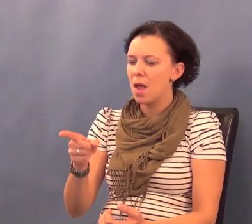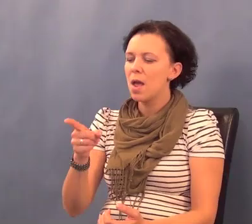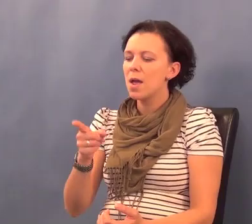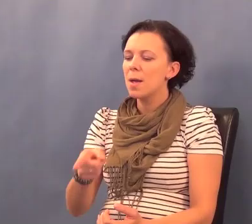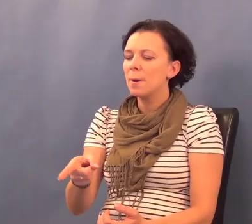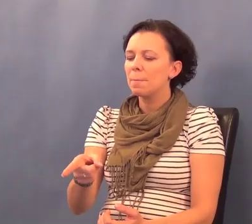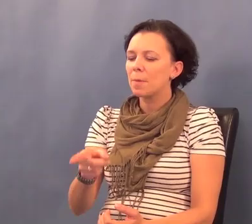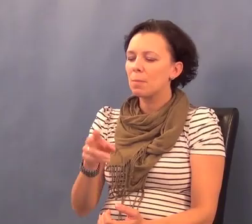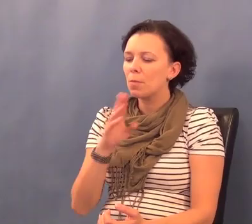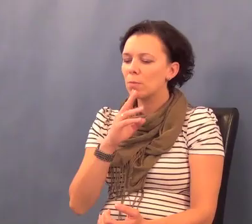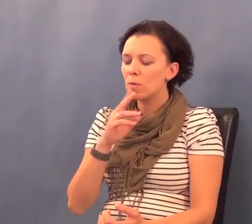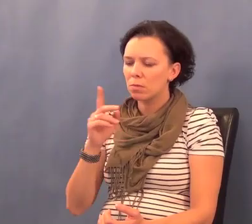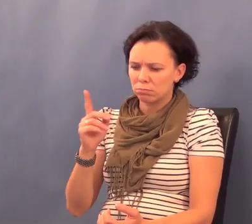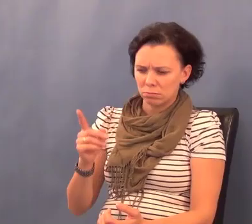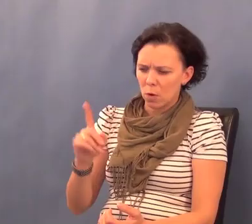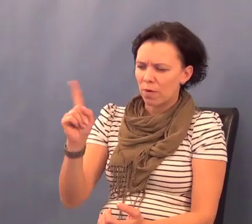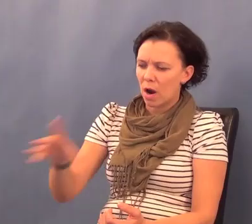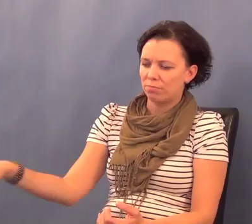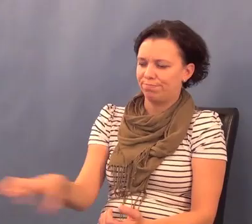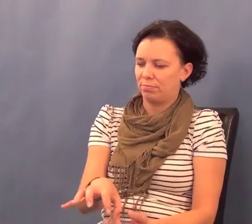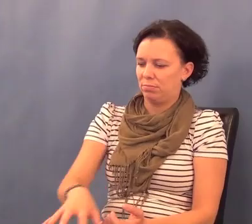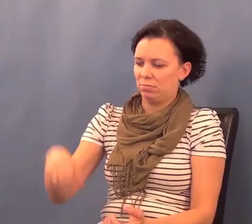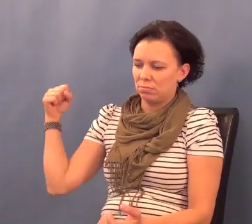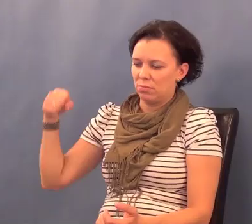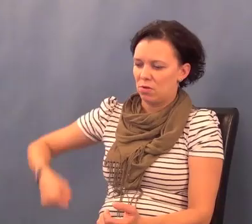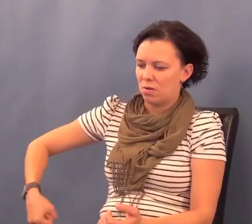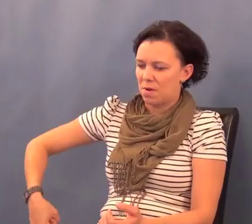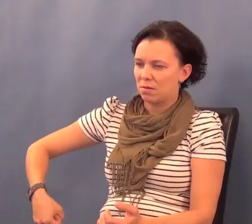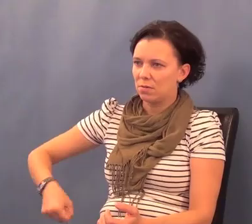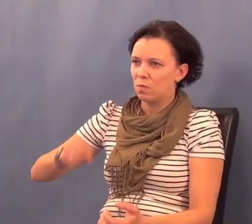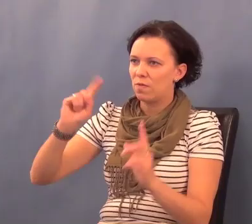To chyba znaczy "Uwaga kradną torby".